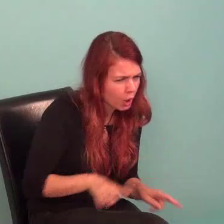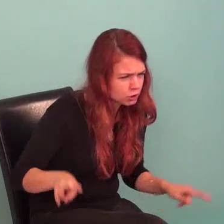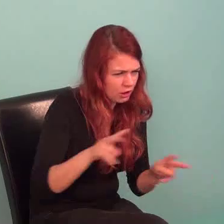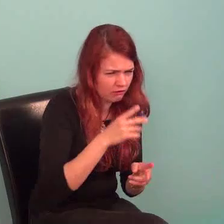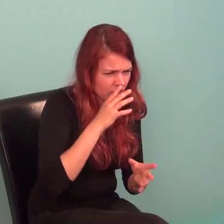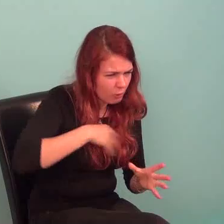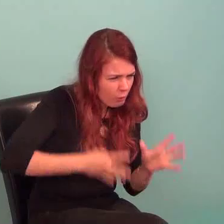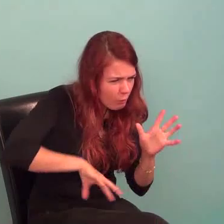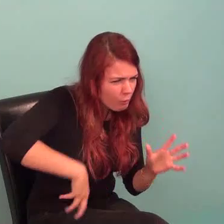Została ukradziona.